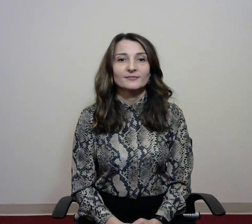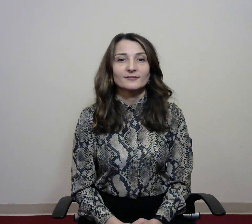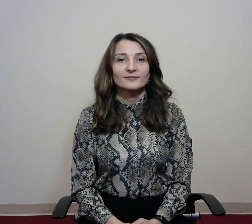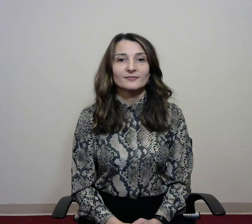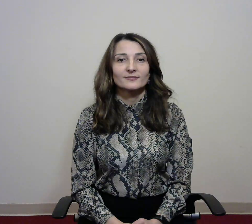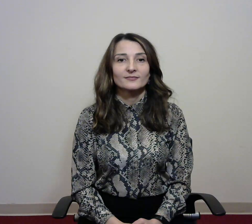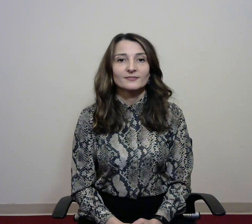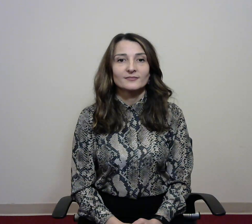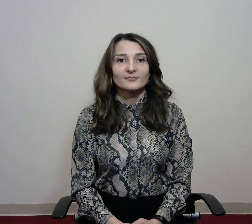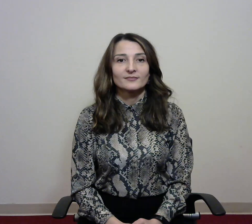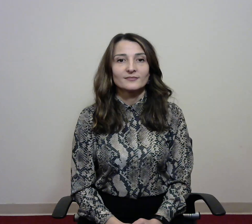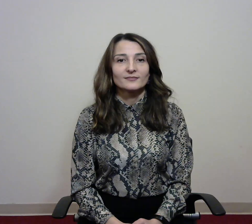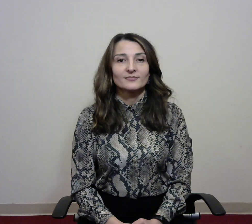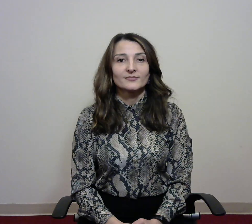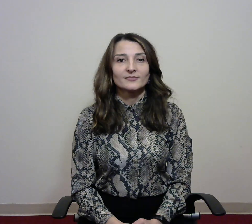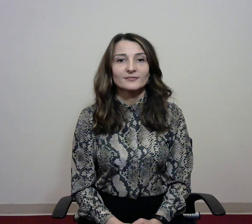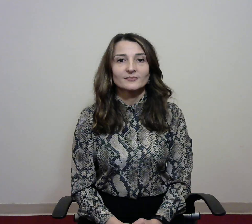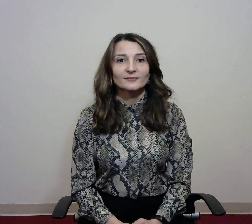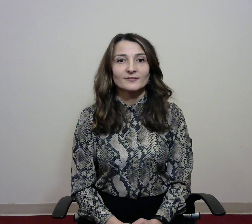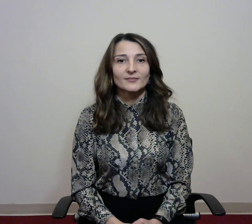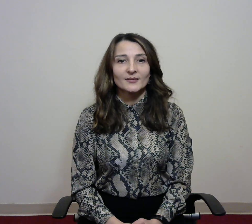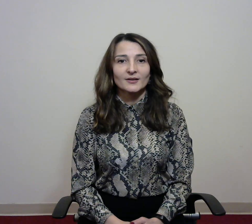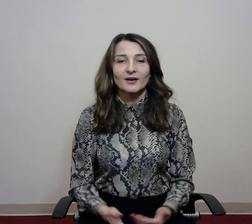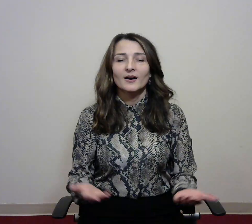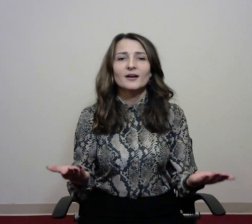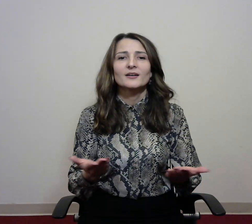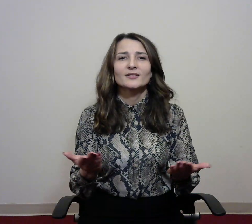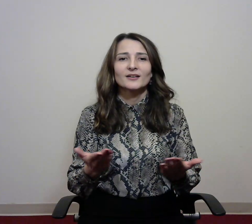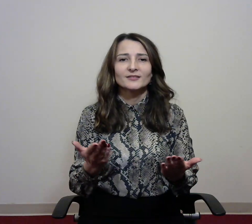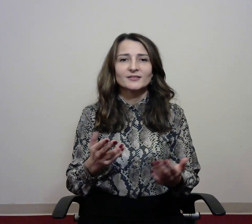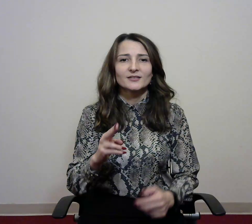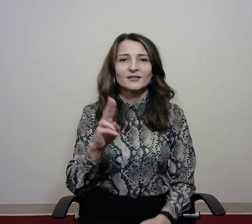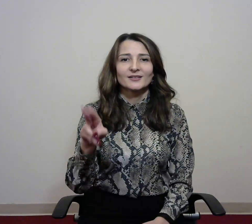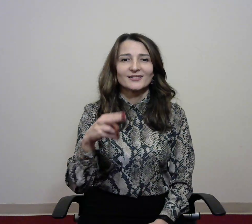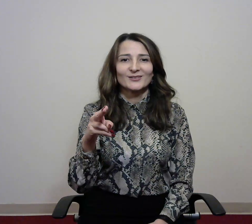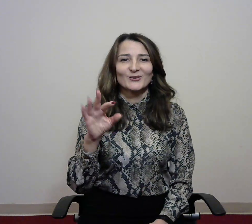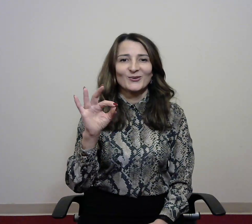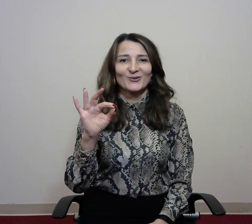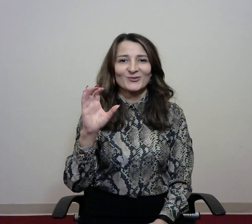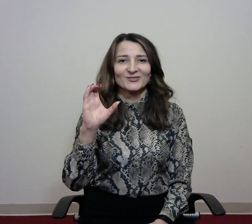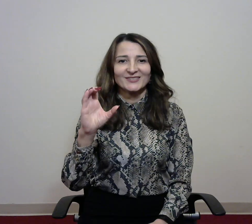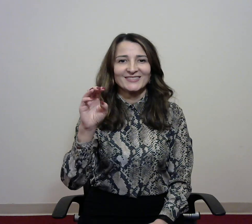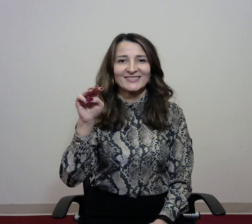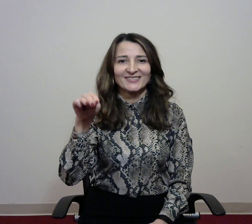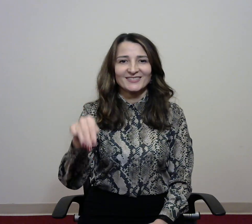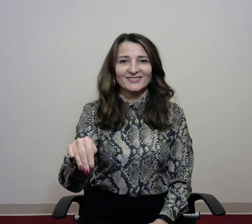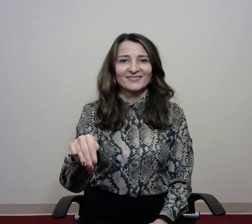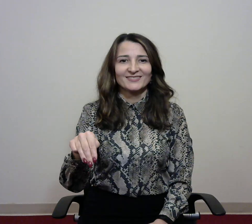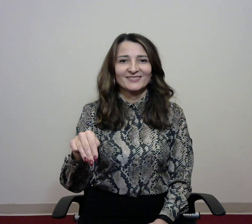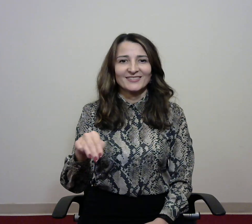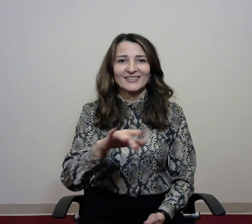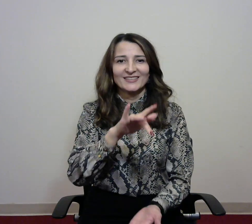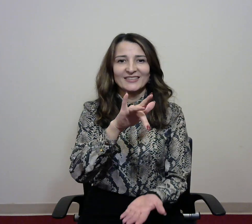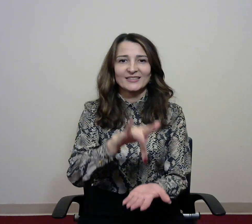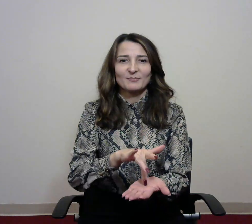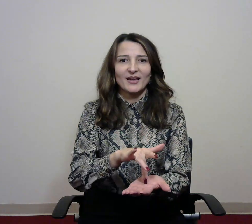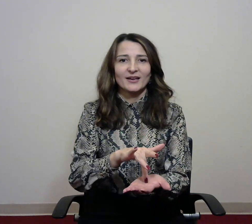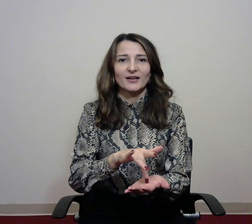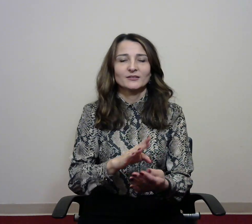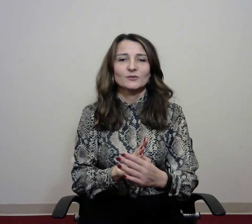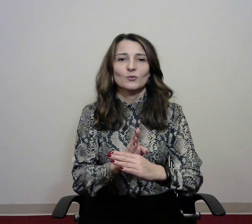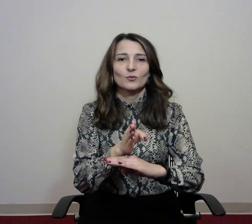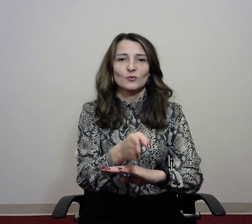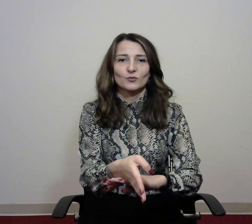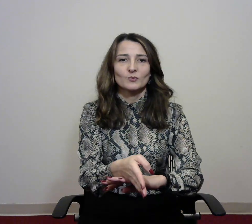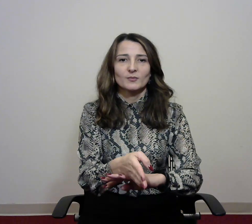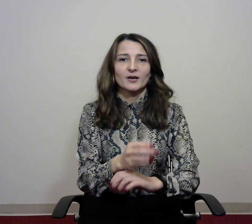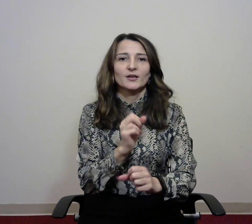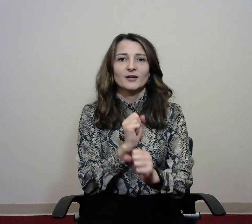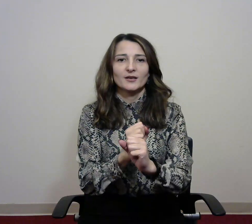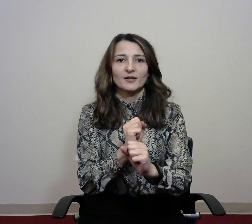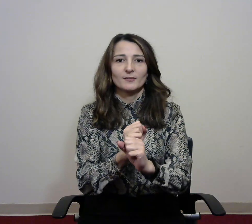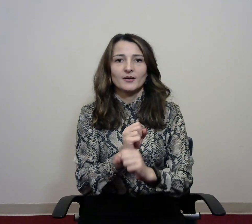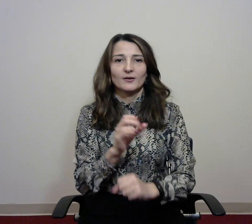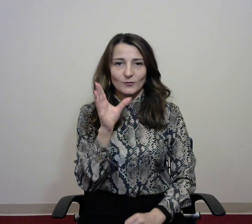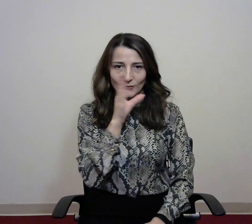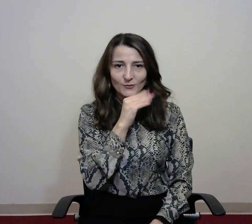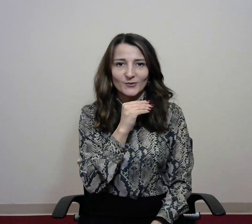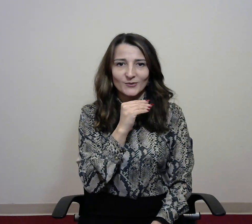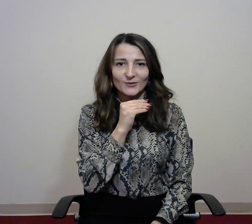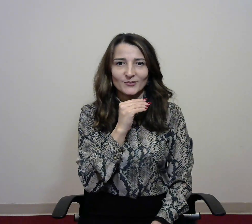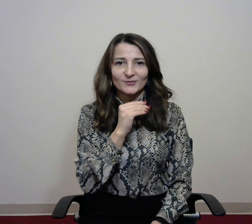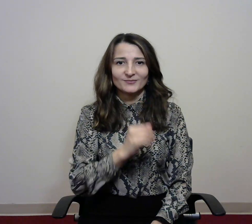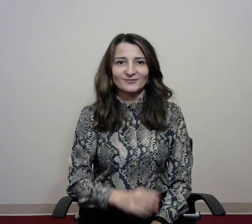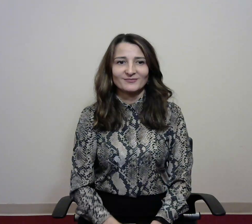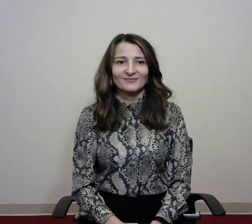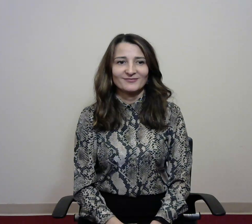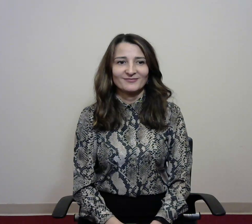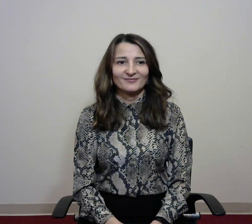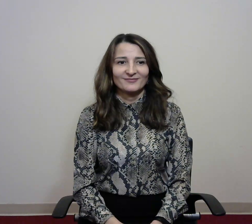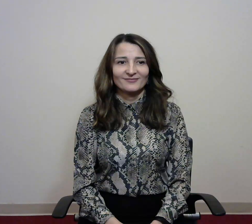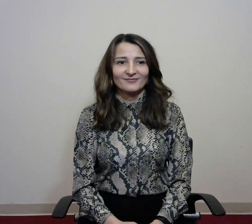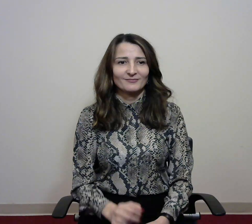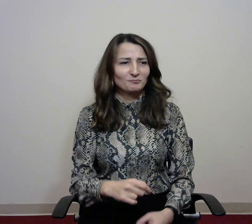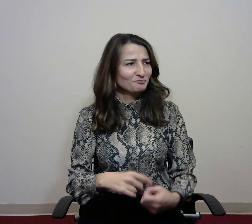Hansı DOST Mərkəzlərinə müraciət edə bilərəm?